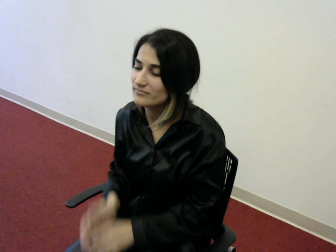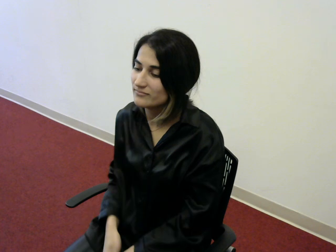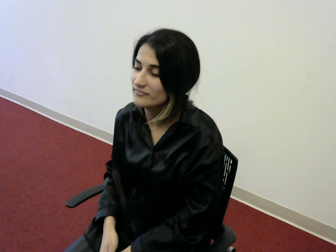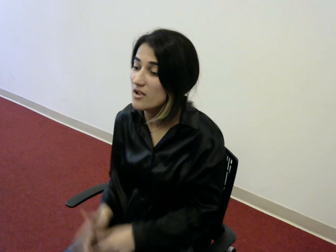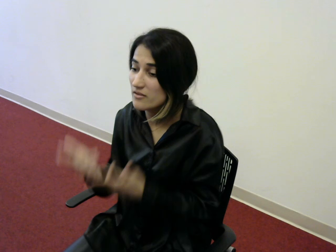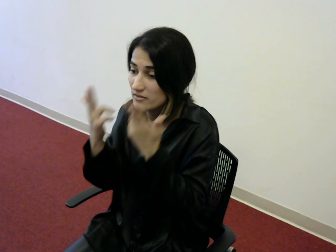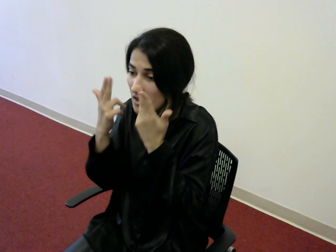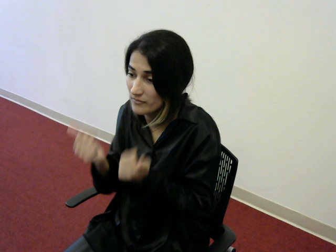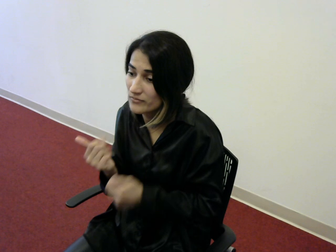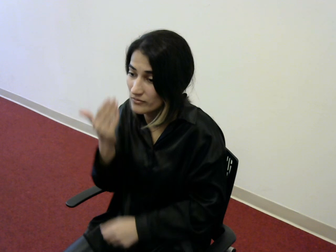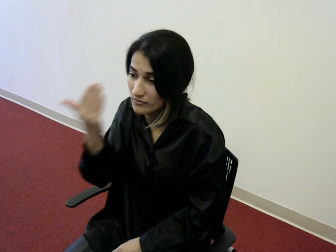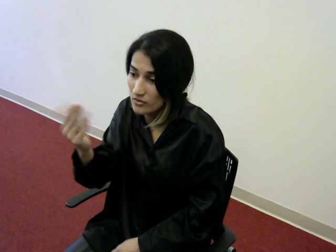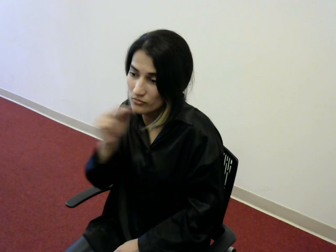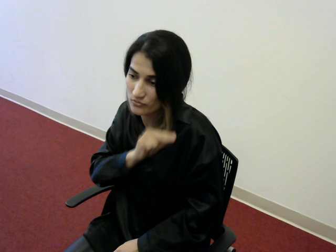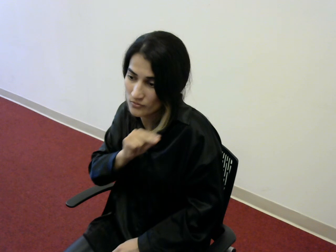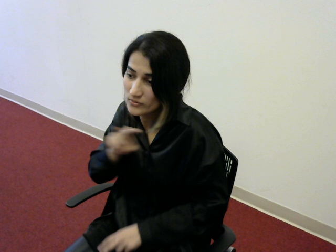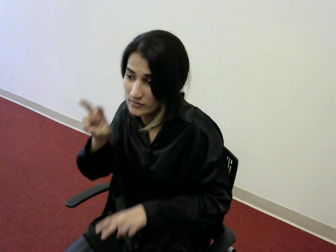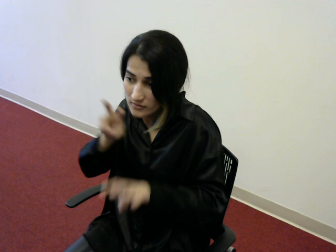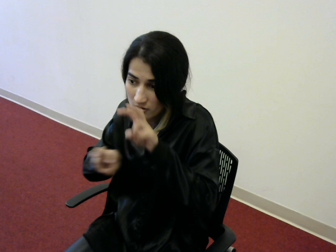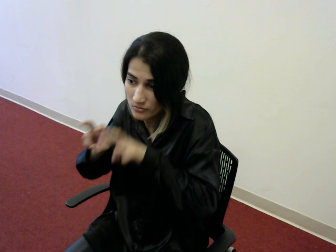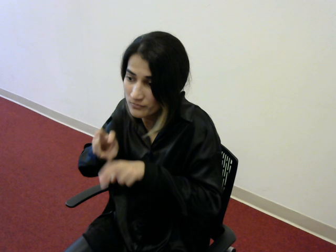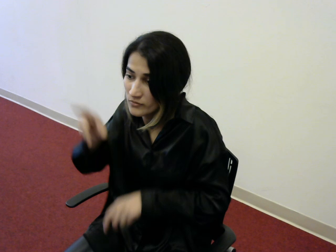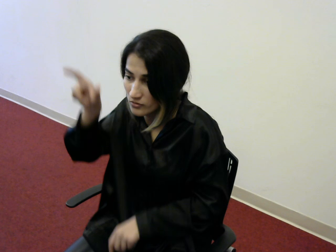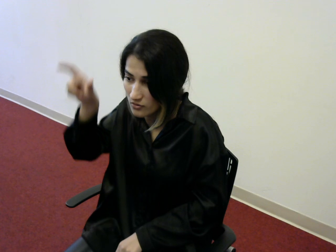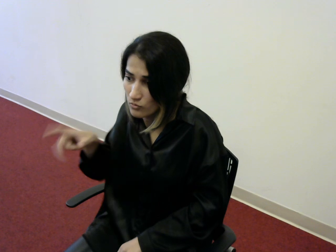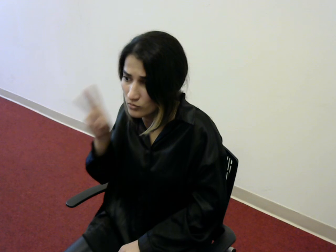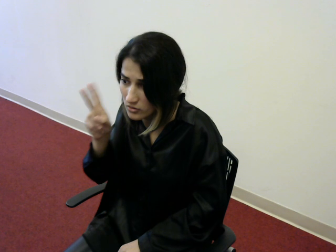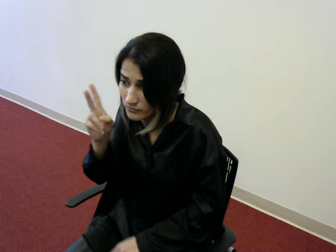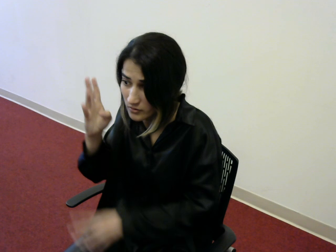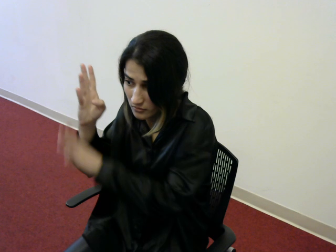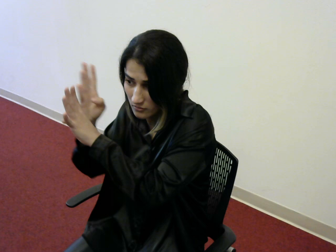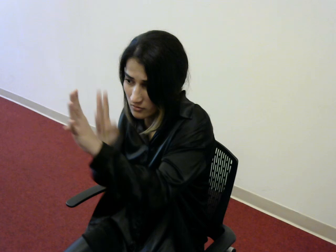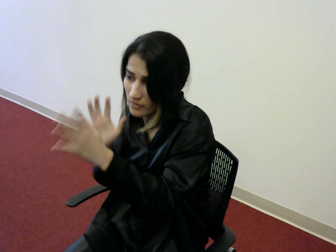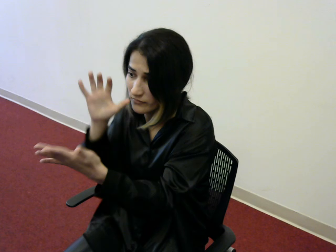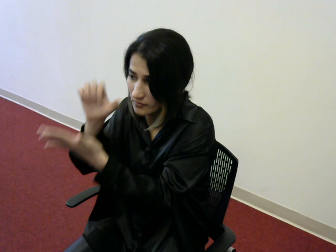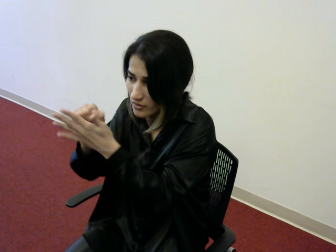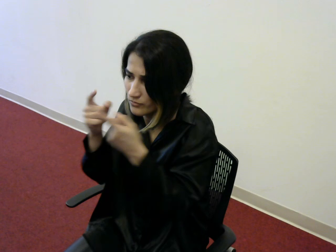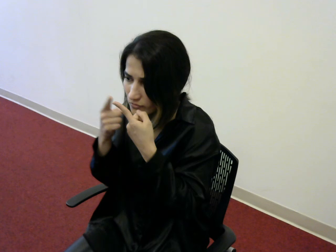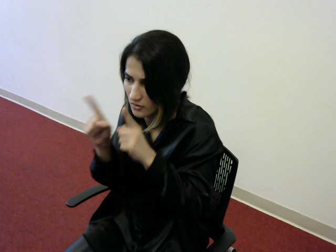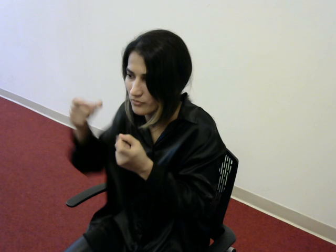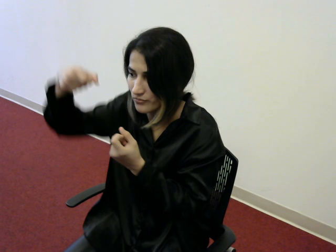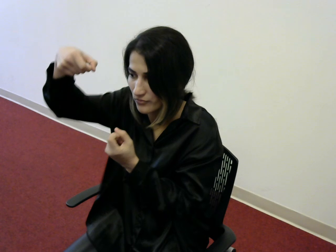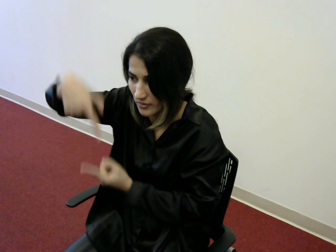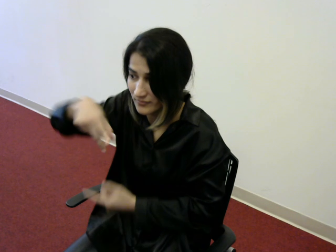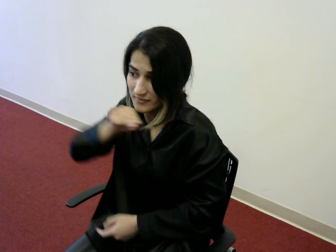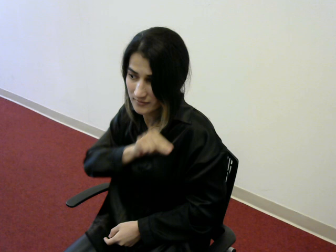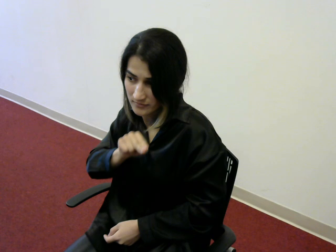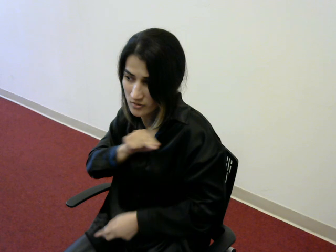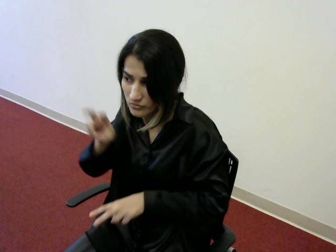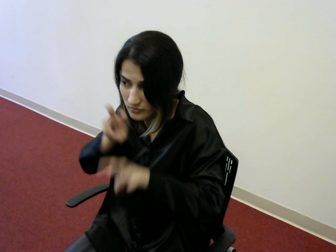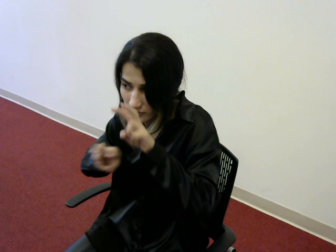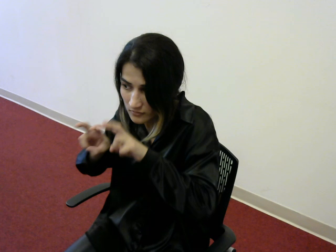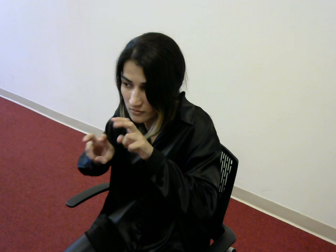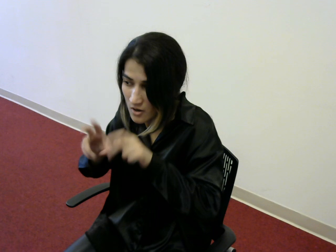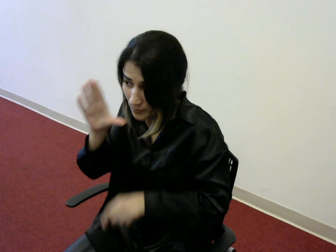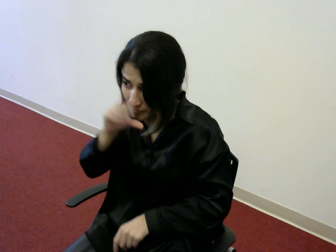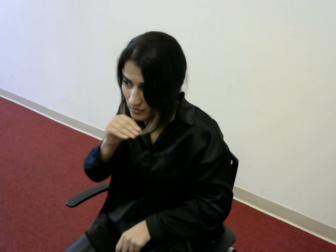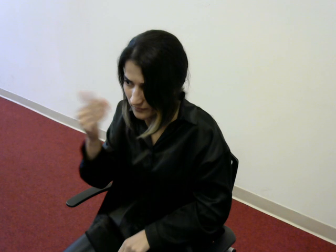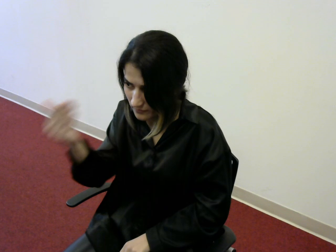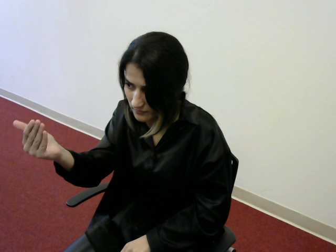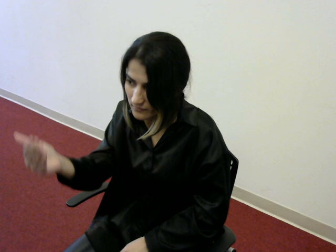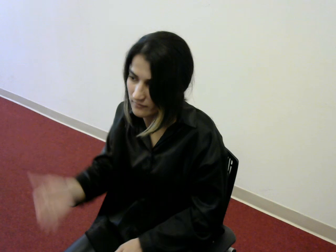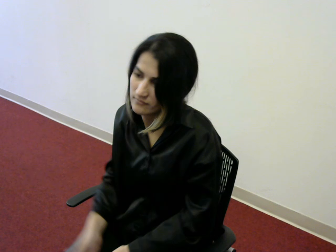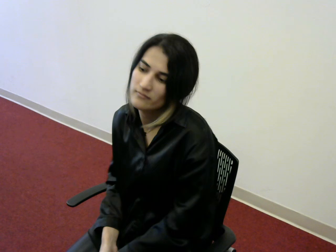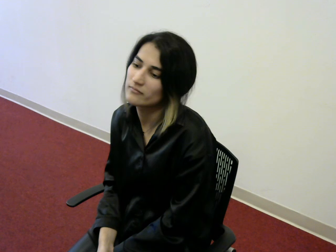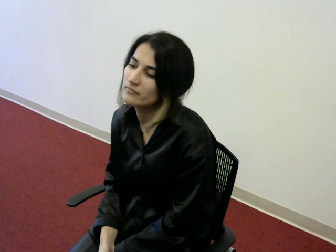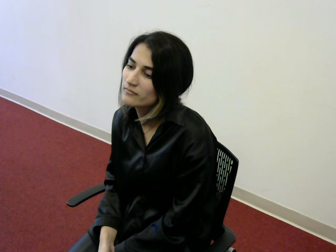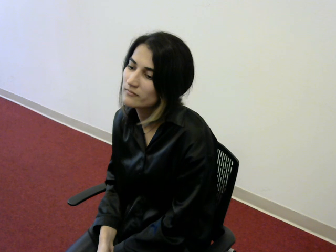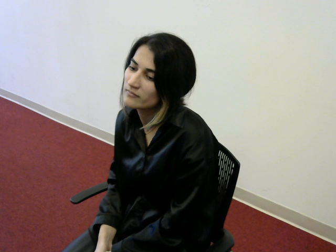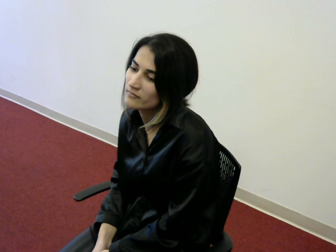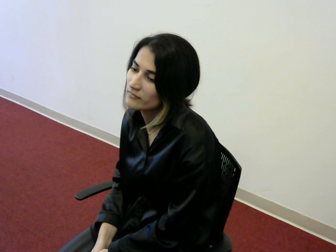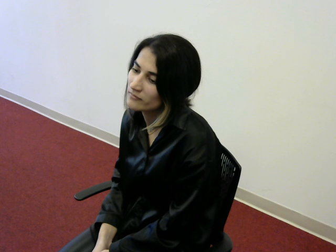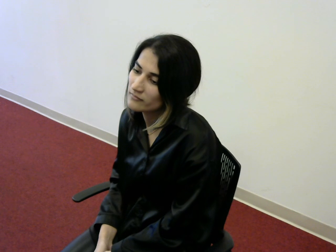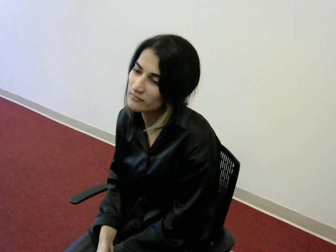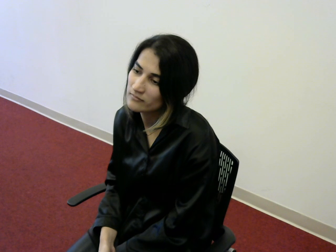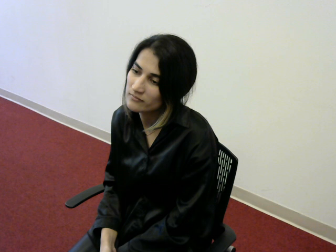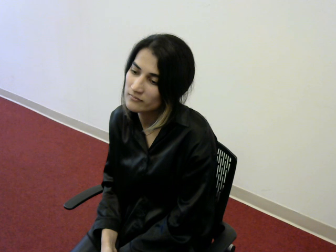Bəli, siz İş axtaran şəxs kimi növbə tutub başqa uyğun işlər axtara bilərsiniz